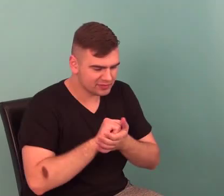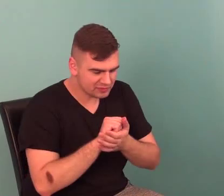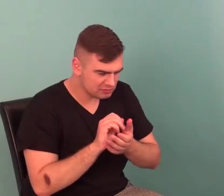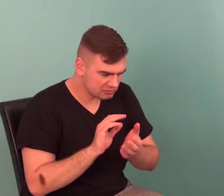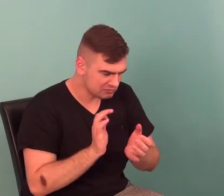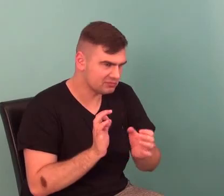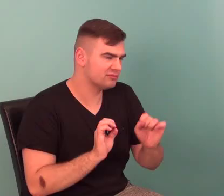Już dobrze wygląda i odkłada.